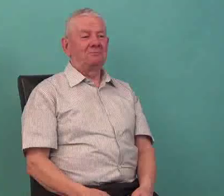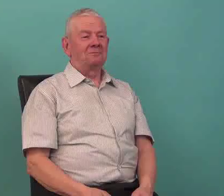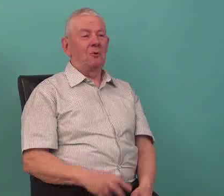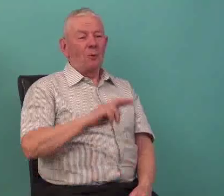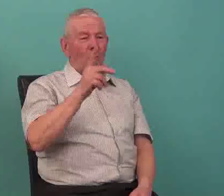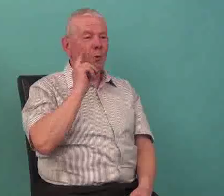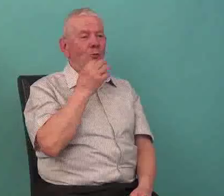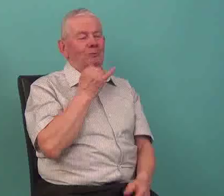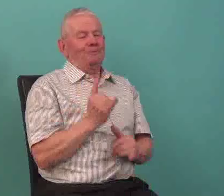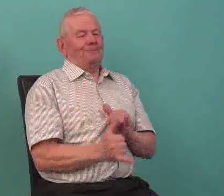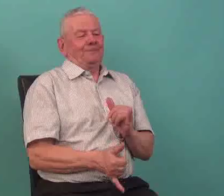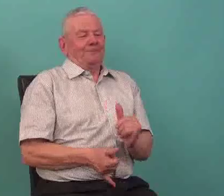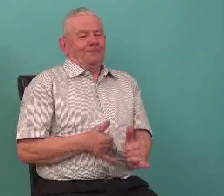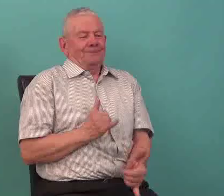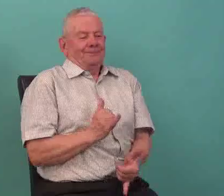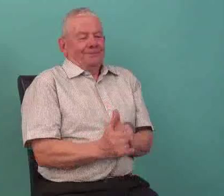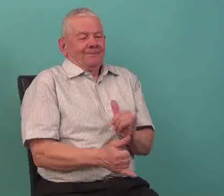Drugi młody chłopiec jedzie na rowerze.